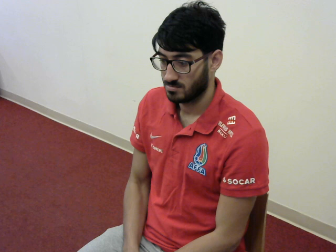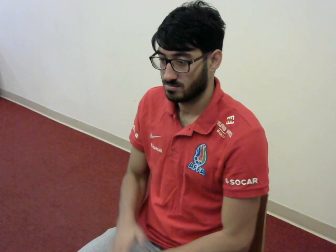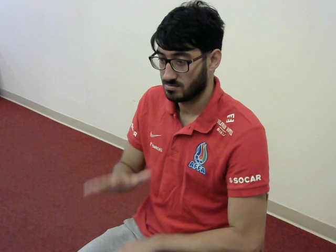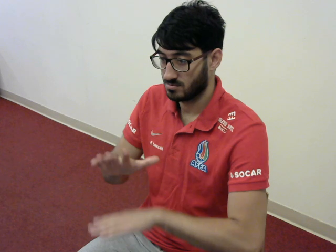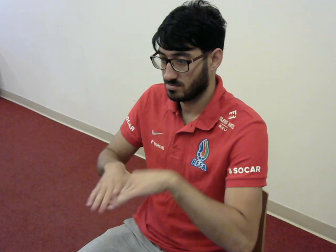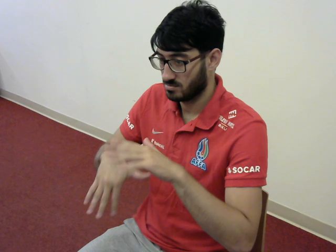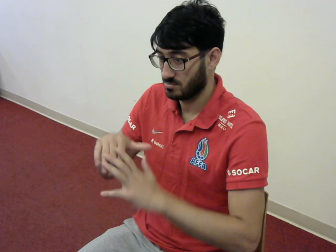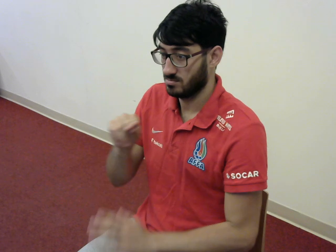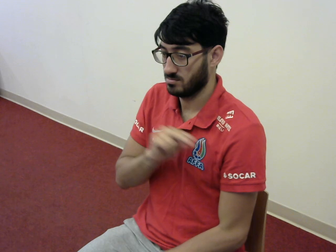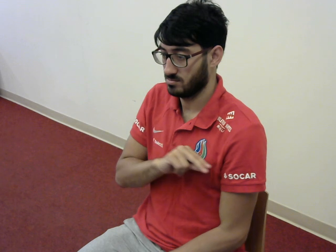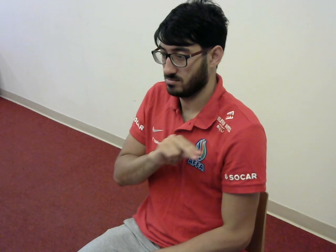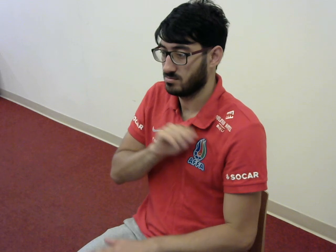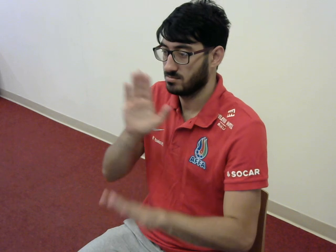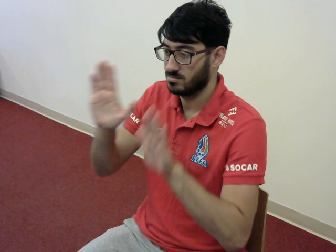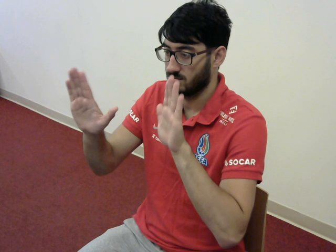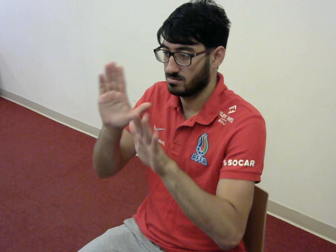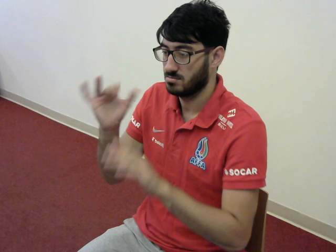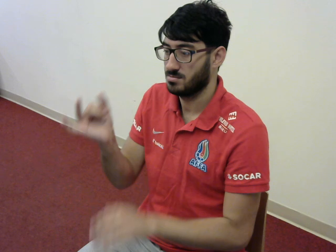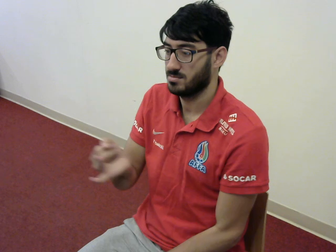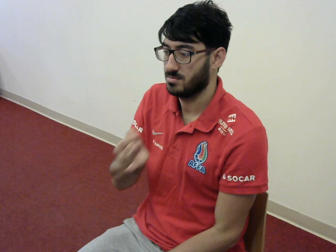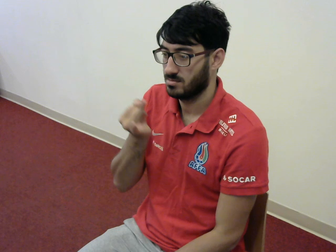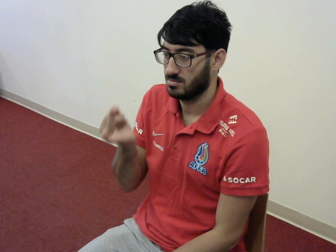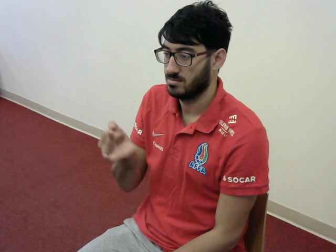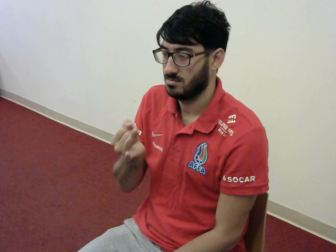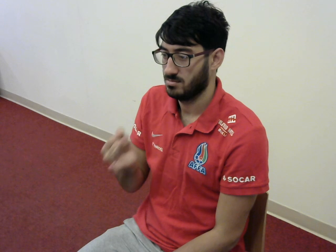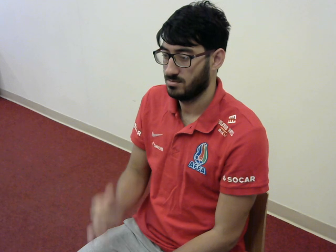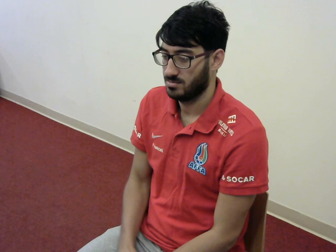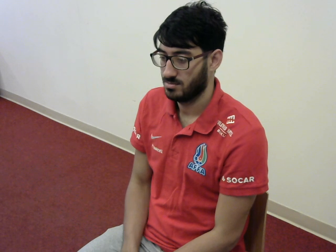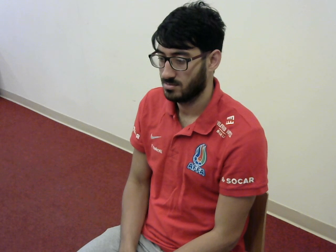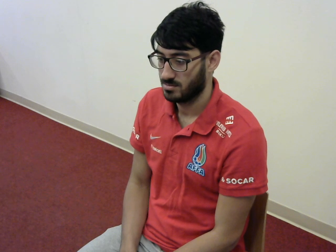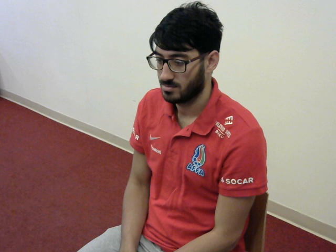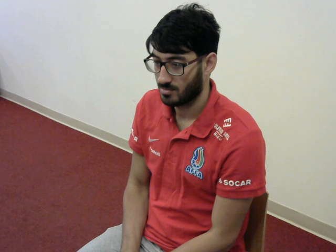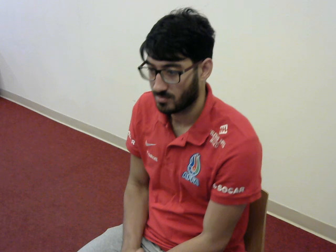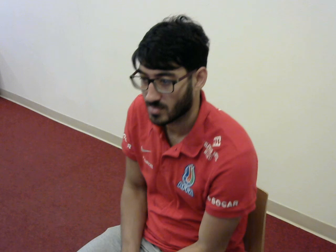Əl işləri sərgisi maraqlı idi